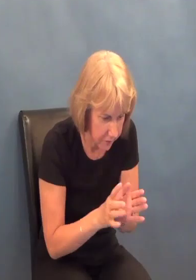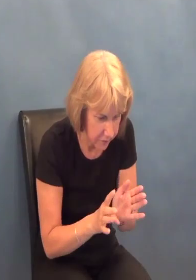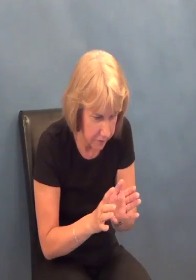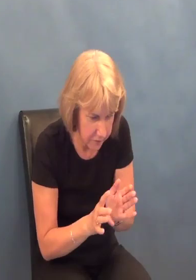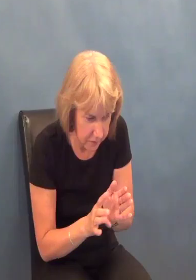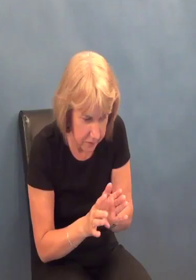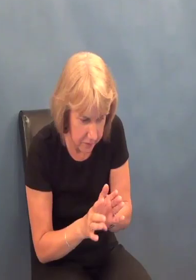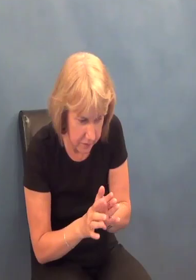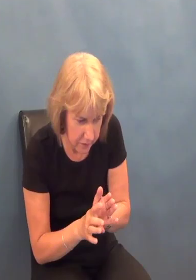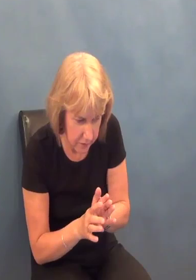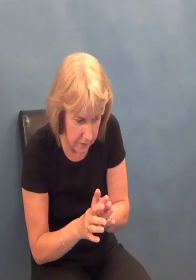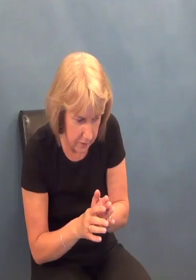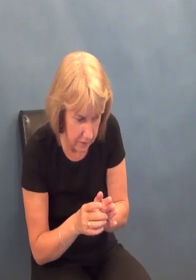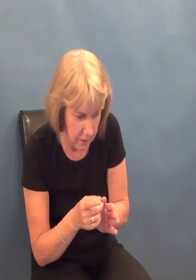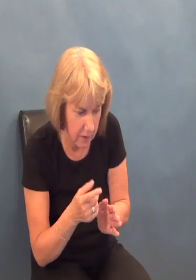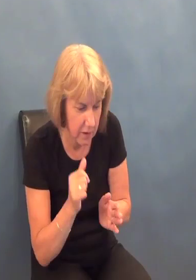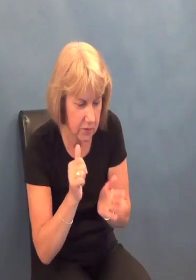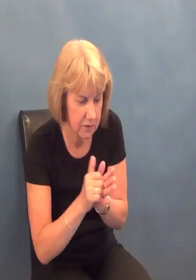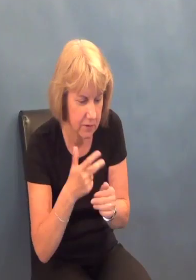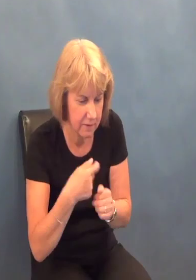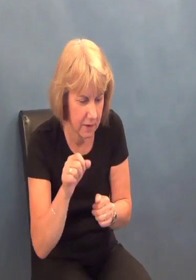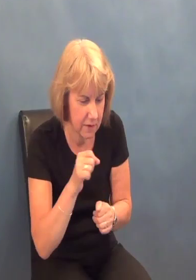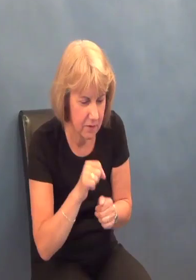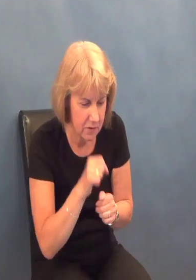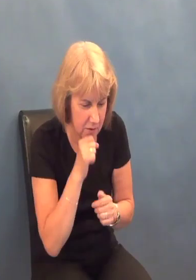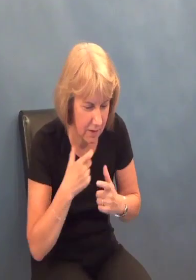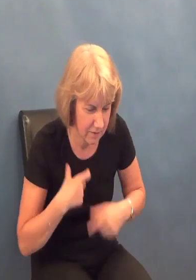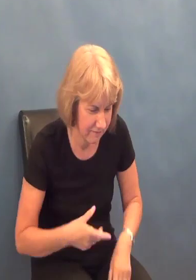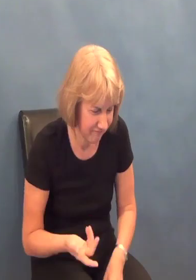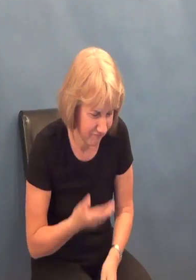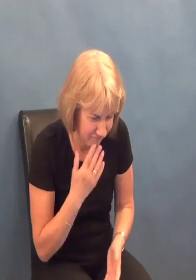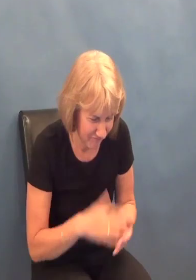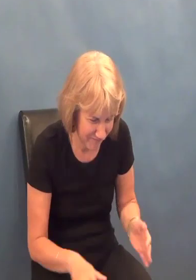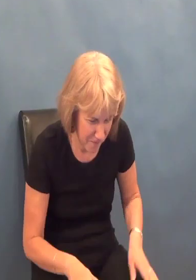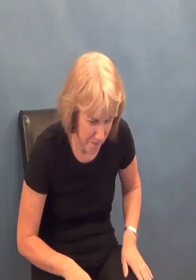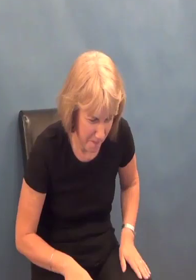Dziewiętnastego... O szesnastej trzydzieści wyjeżdżam do dziadka na wieś, więc nic z tego.